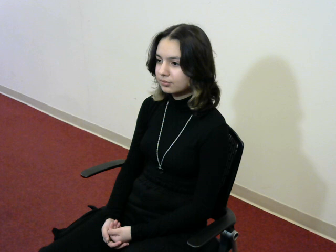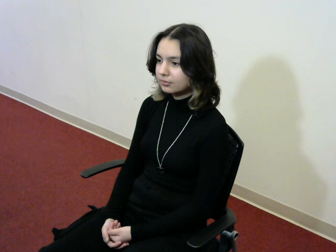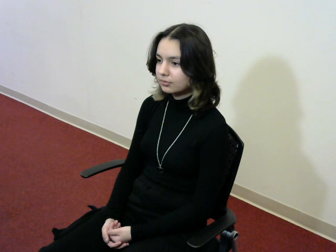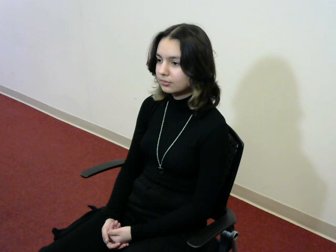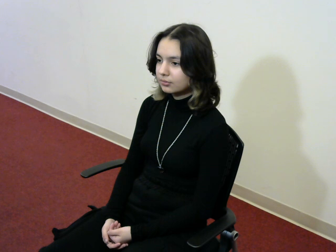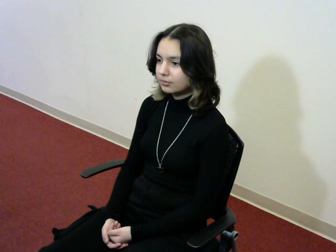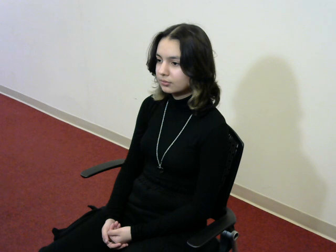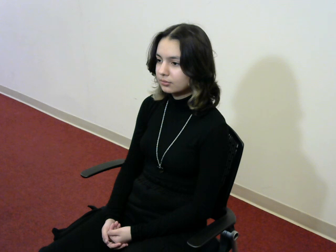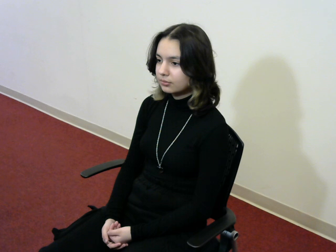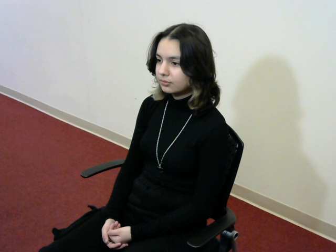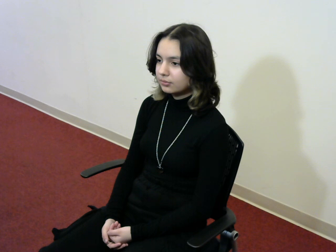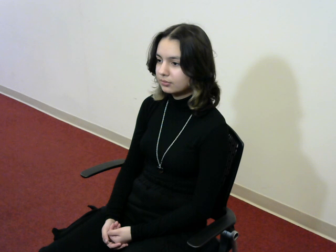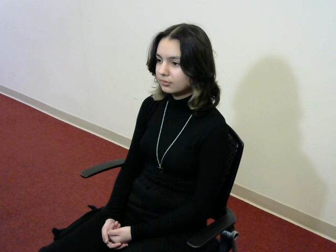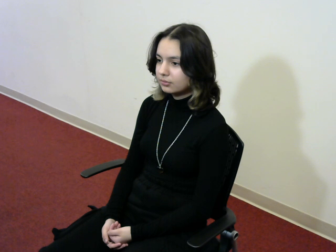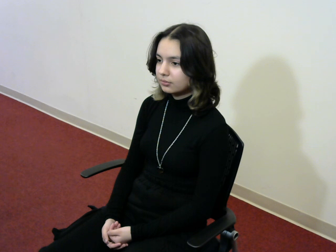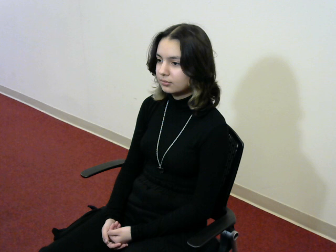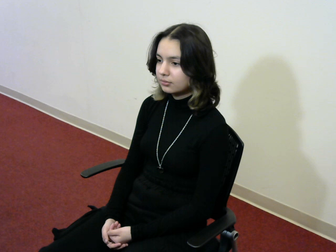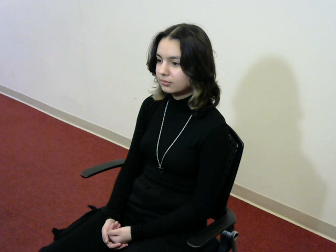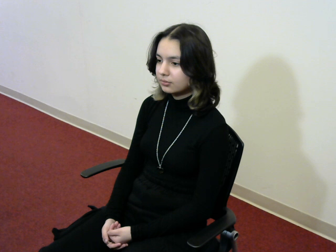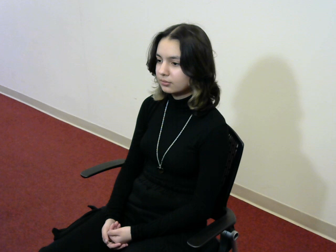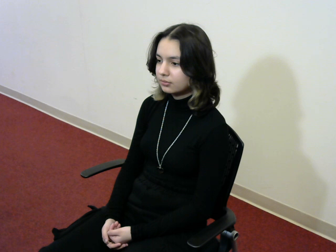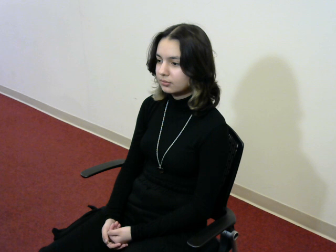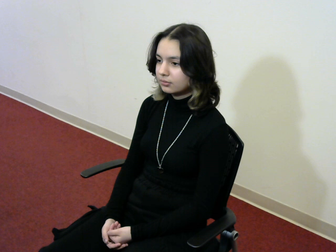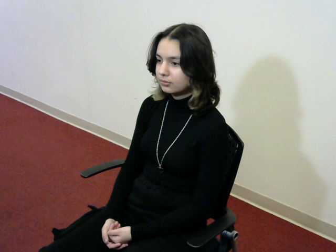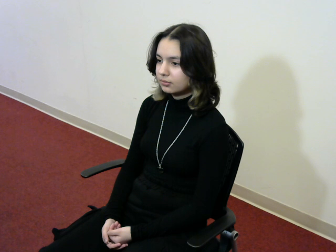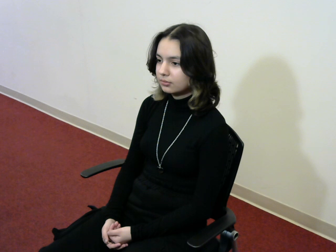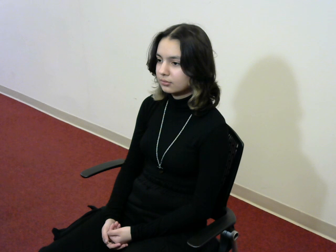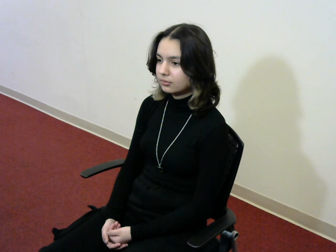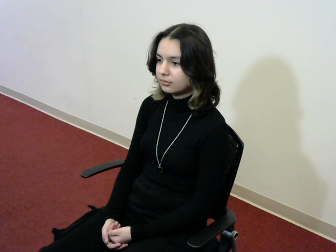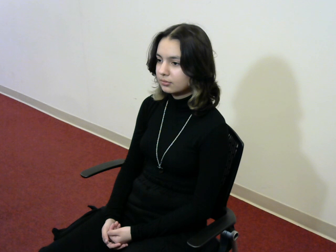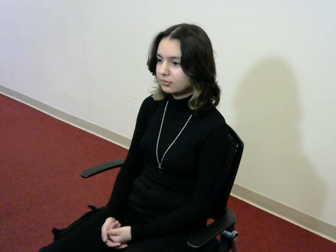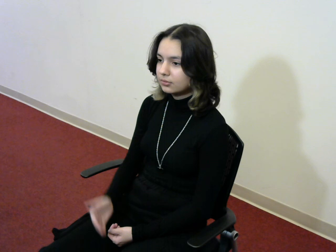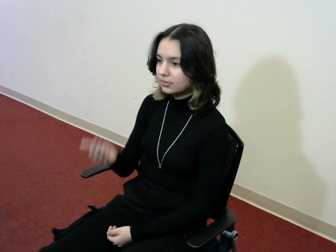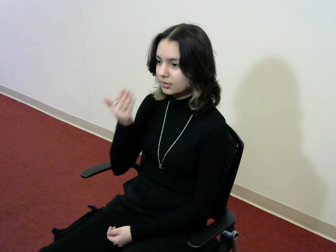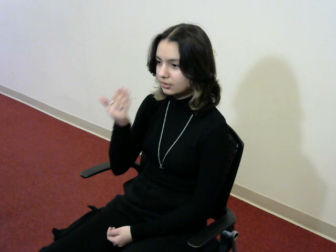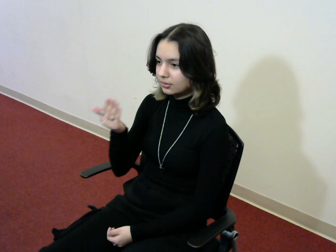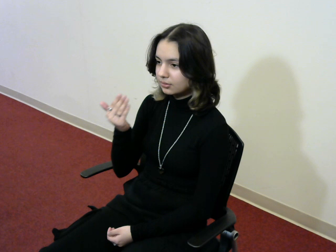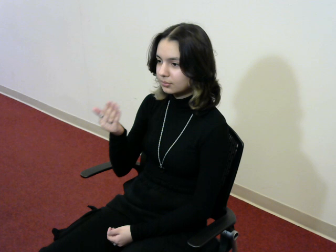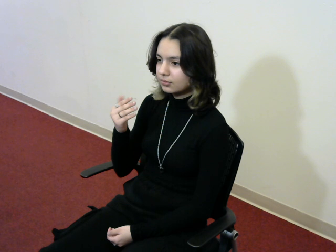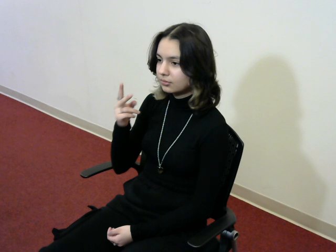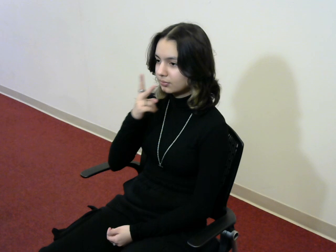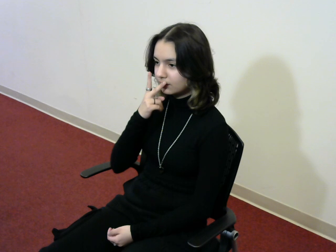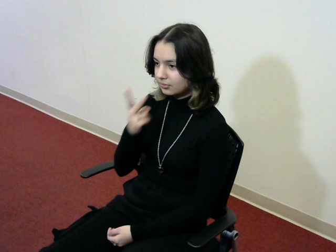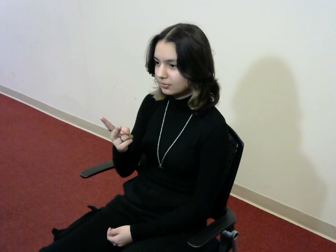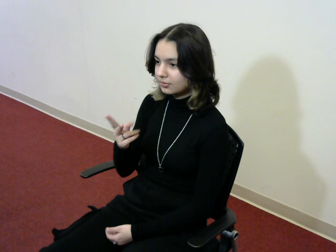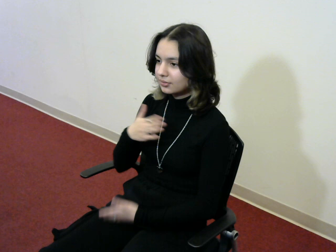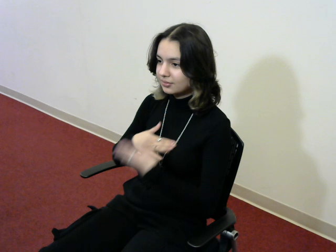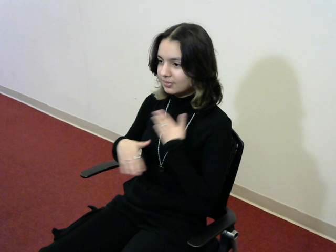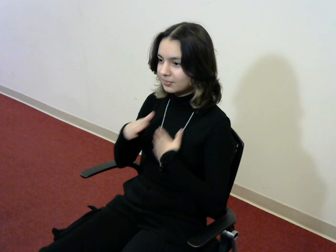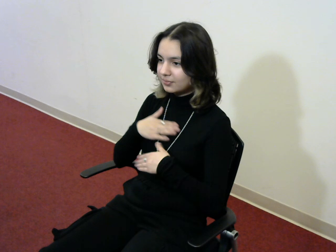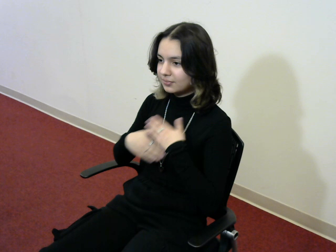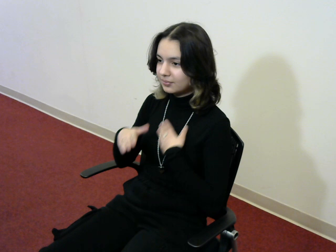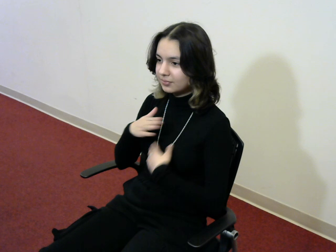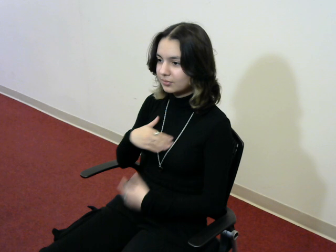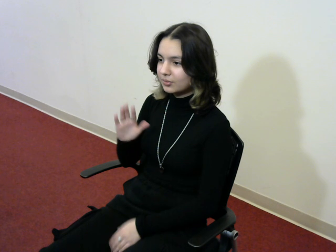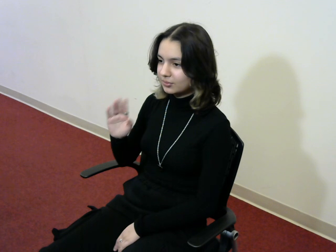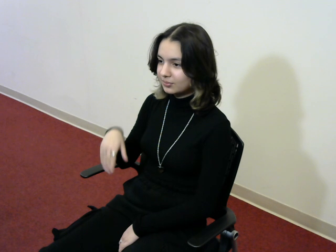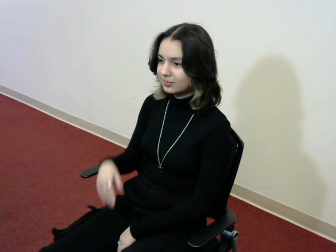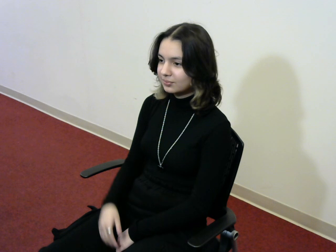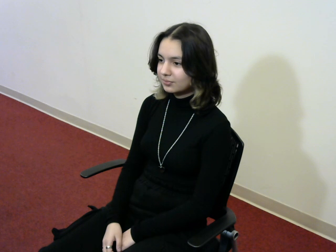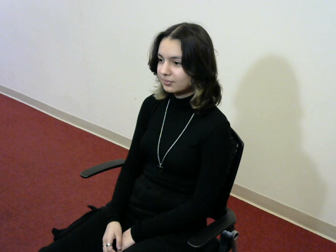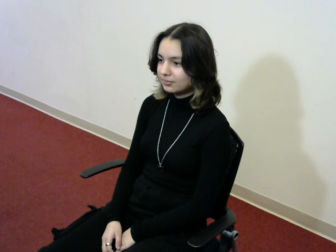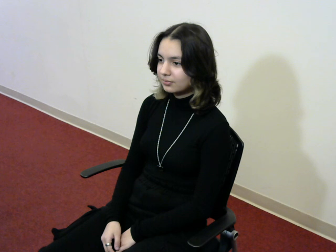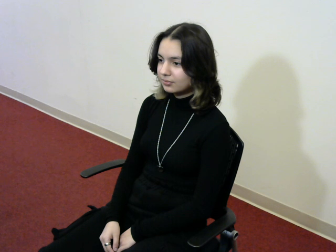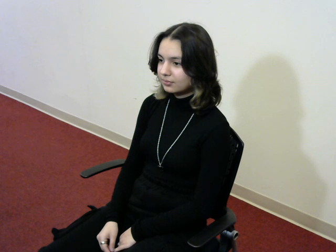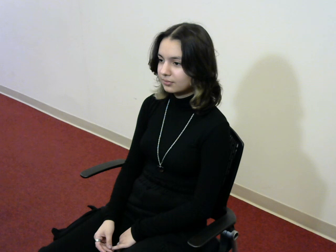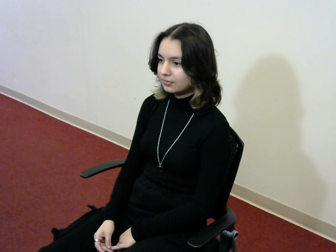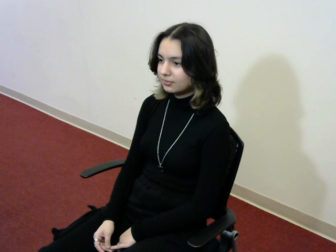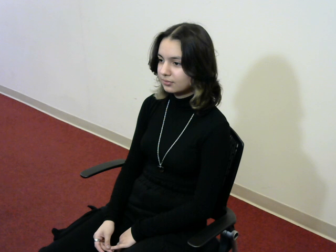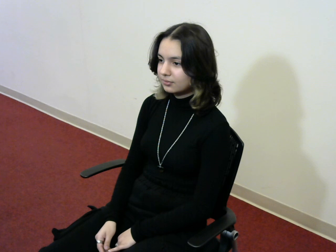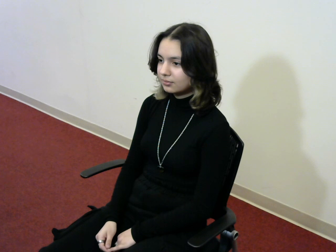Sizi görməyimə şad oldum